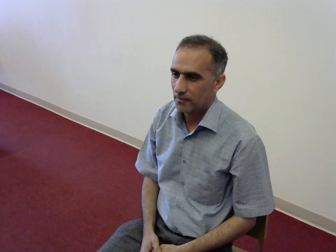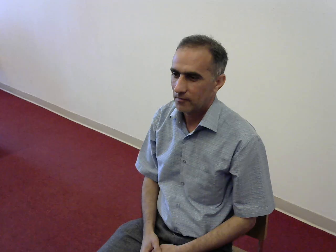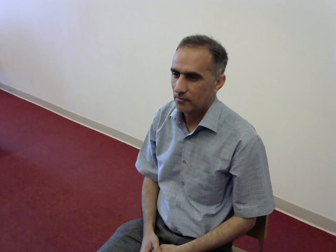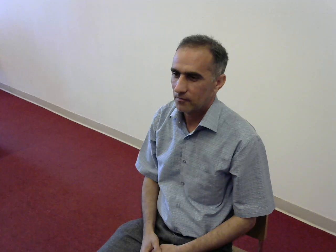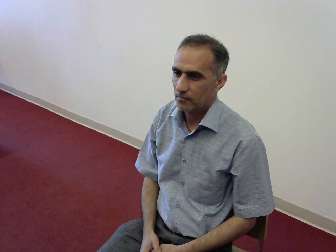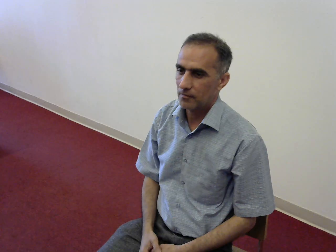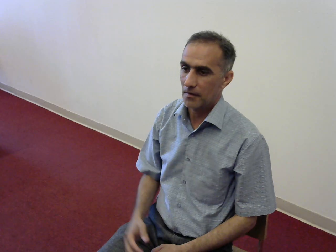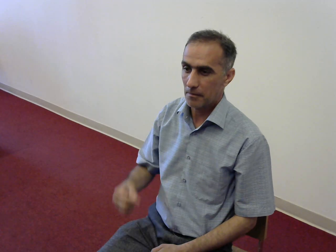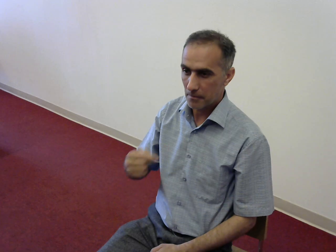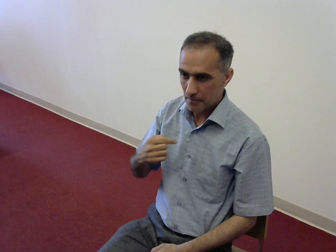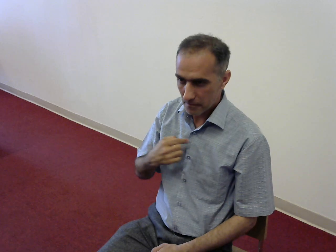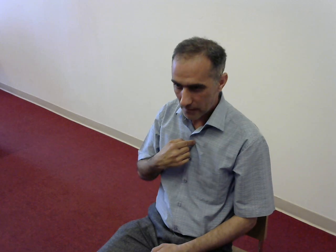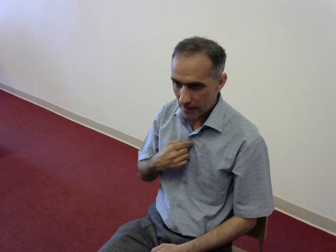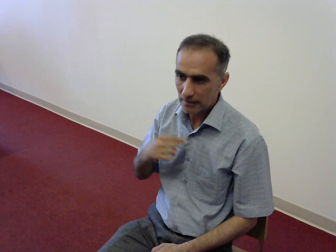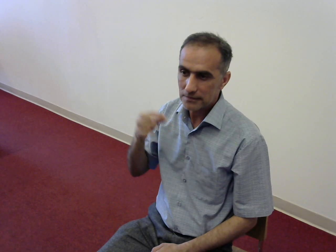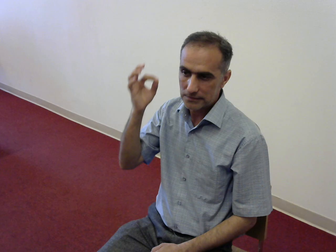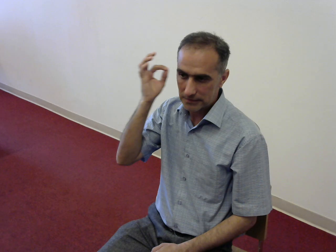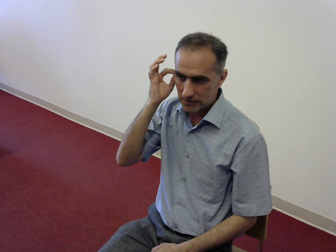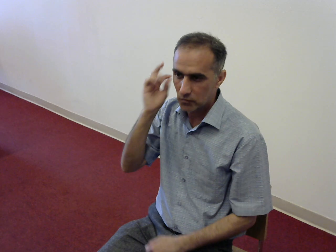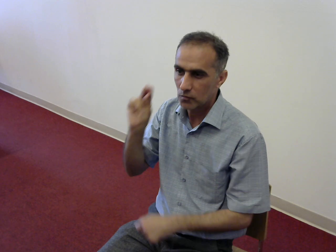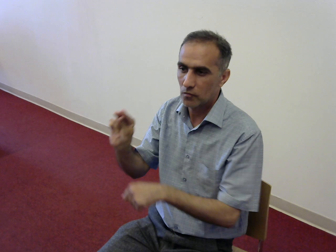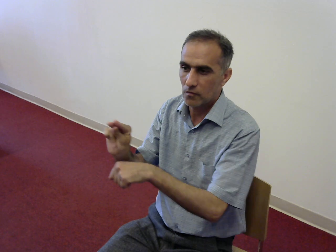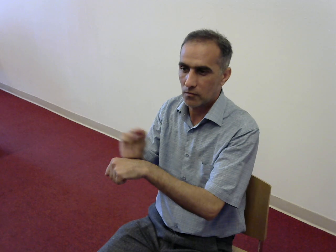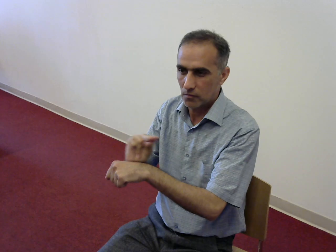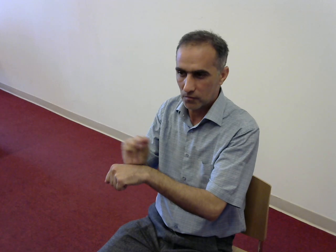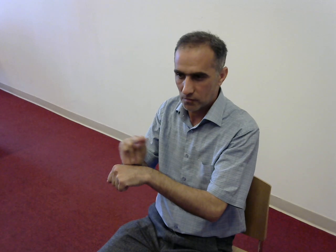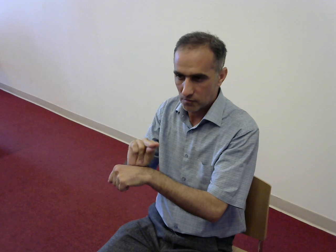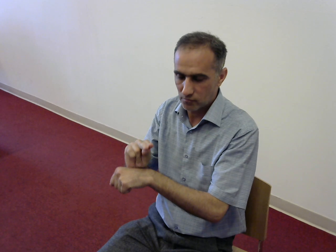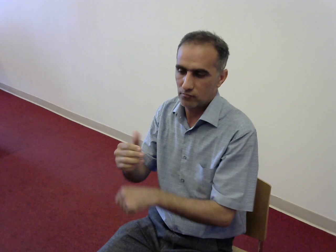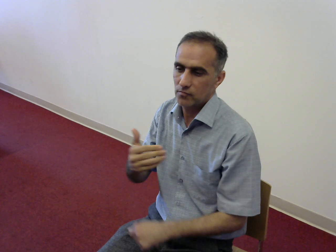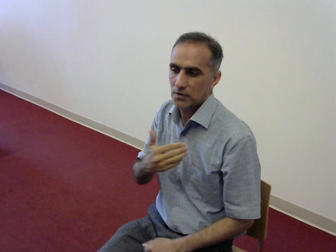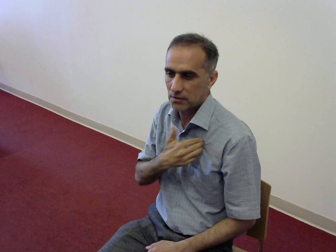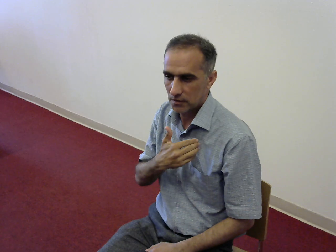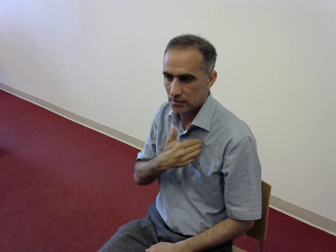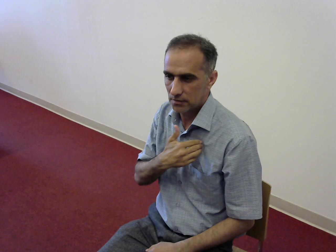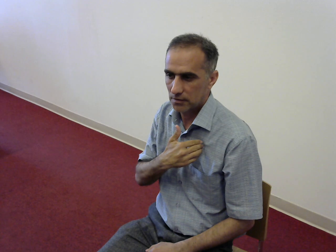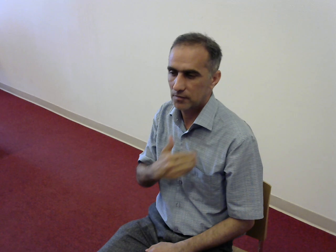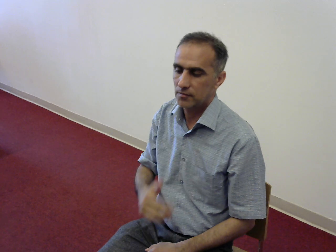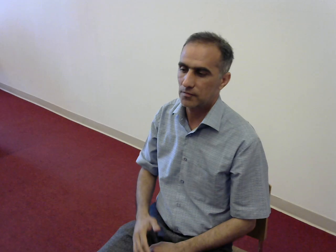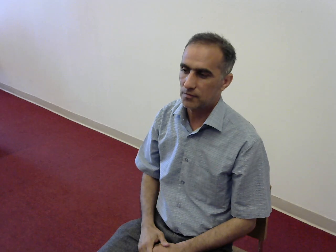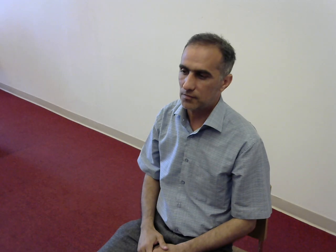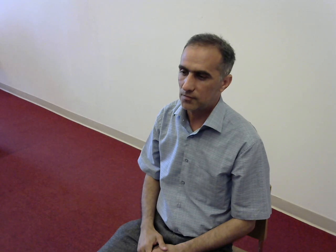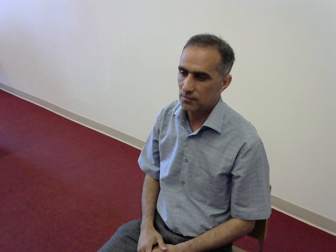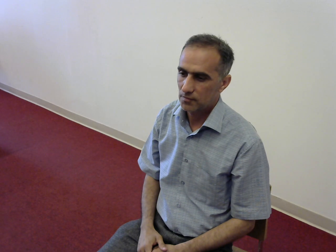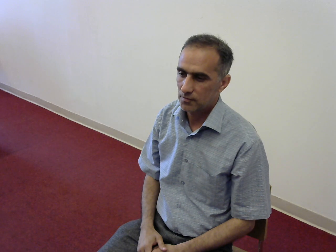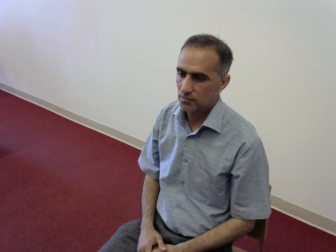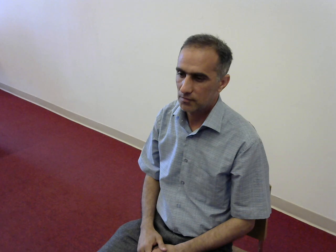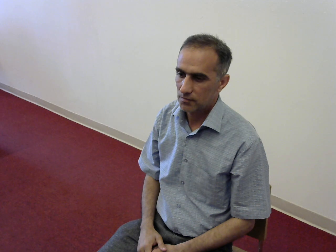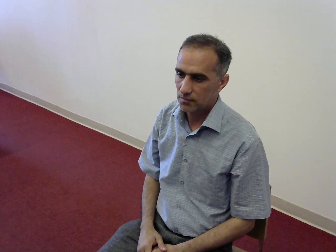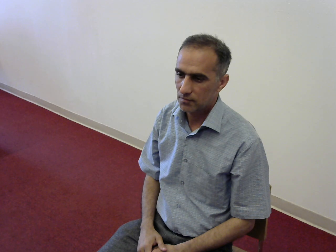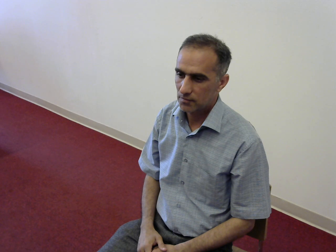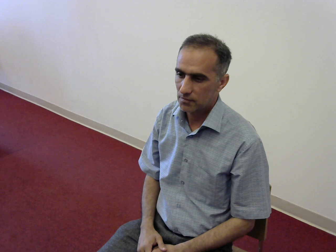Mən həkim müayinəsindən keçmək istəyirəm